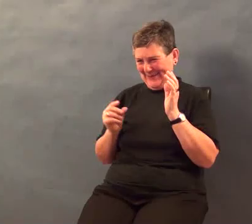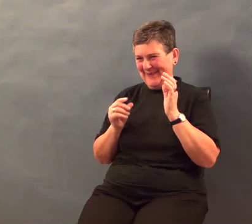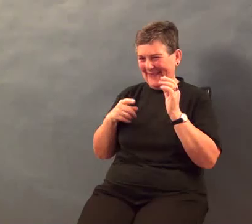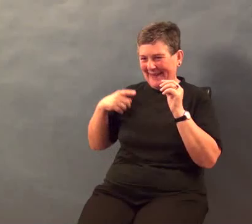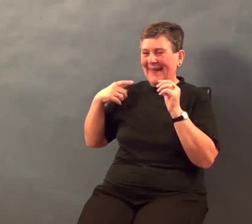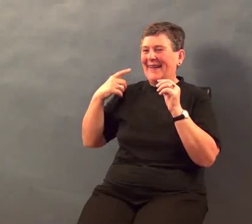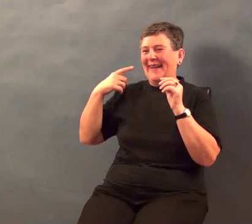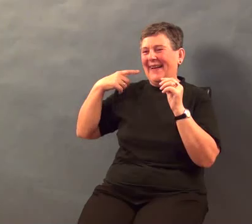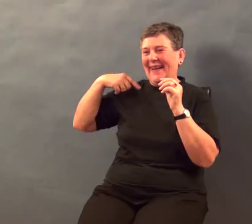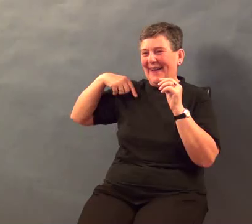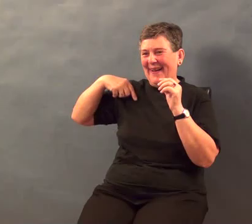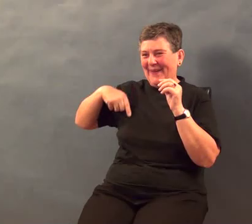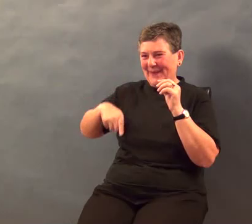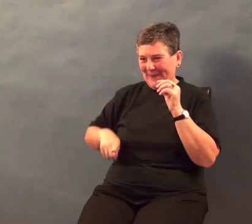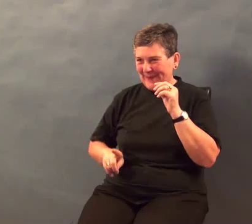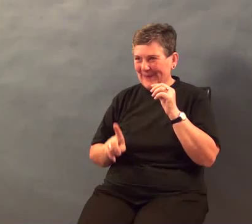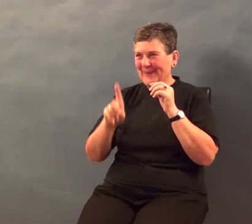Kot wszedł do góry.